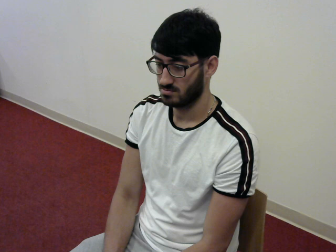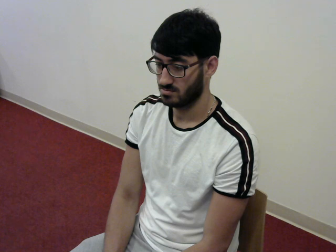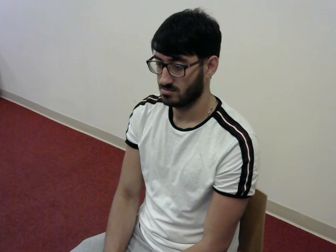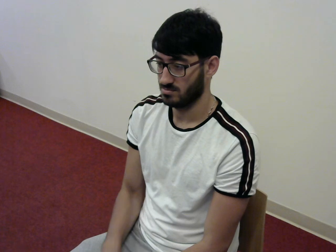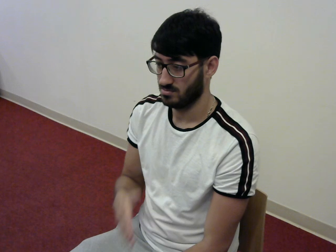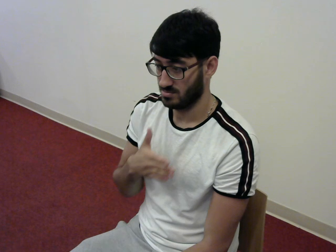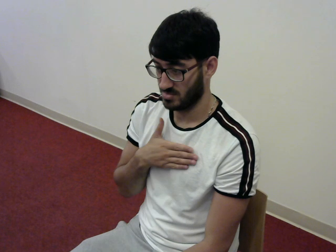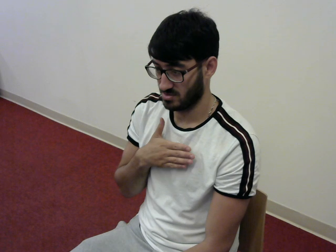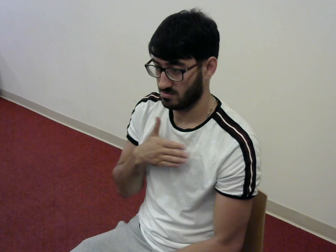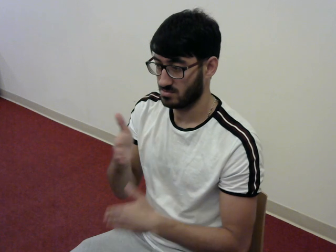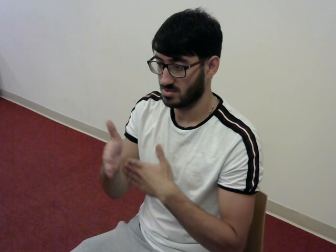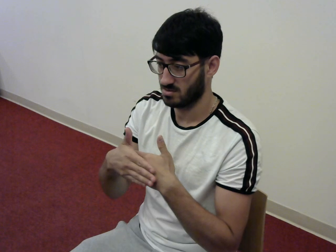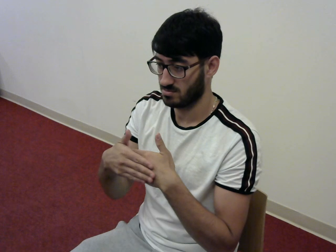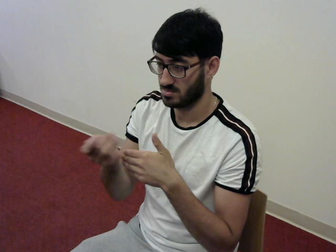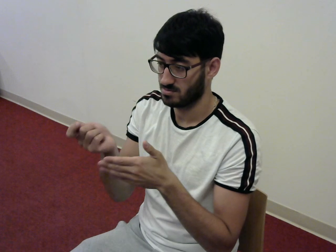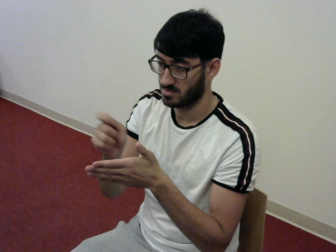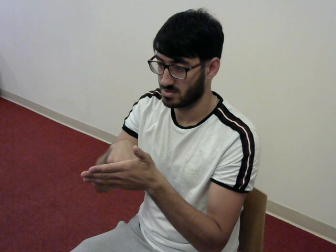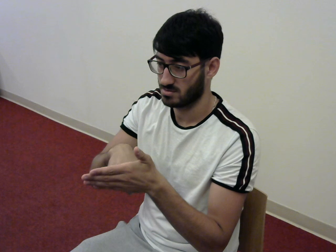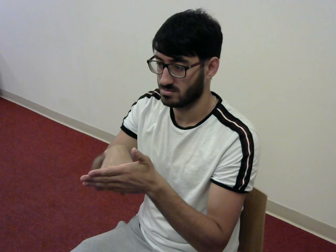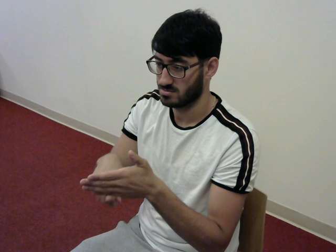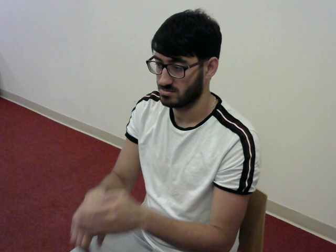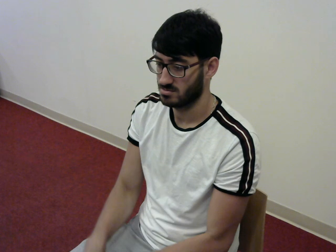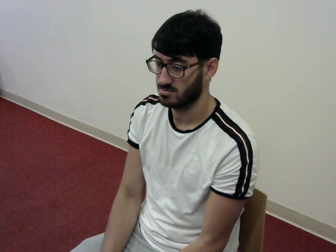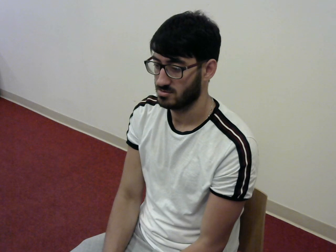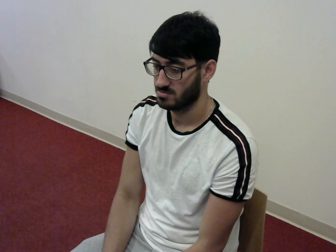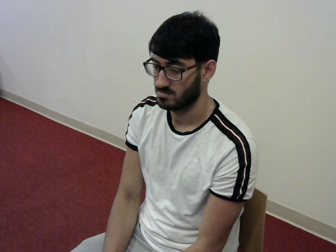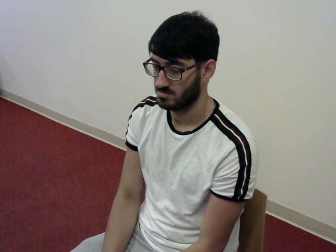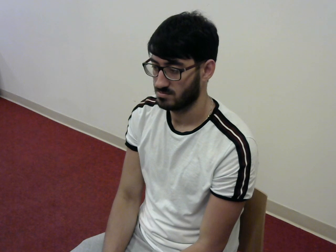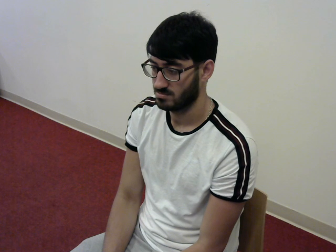Bizim qapımız bağlıdır